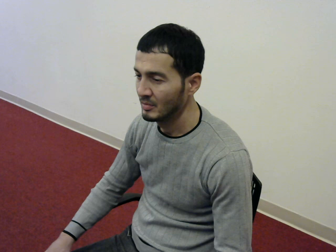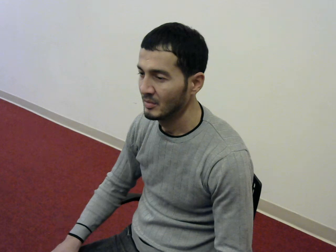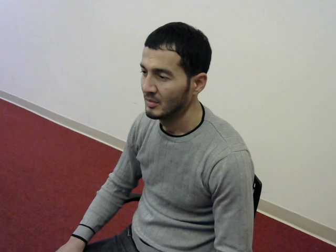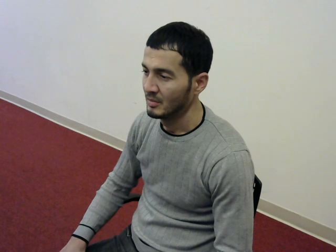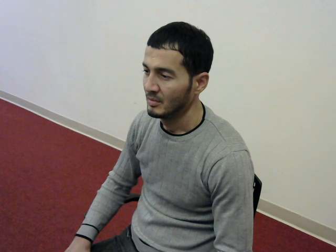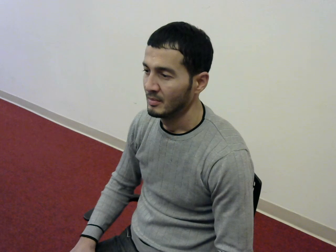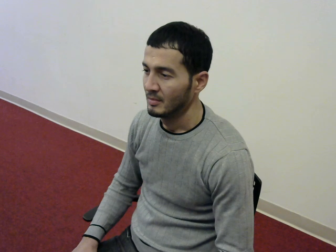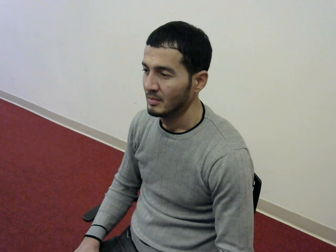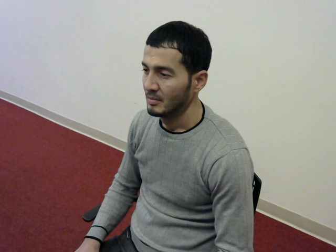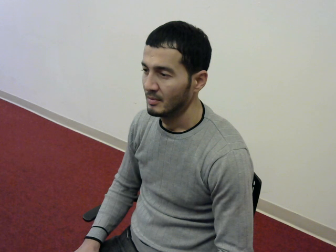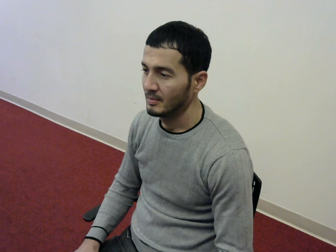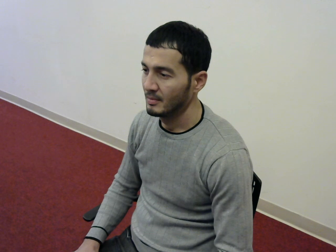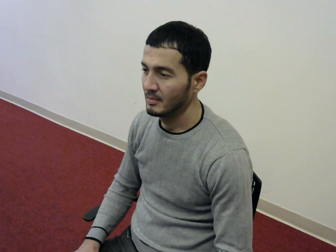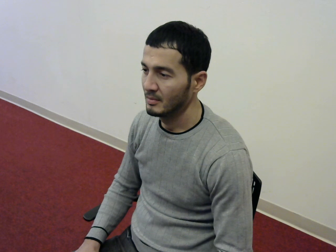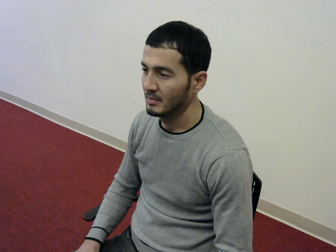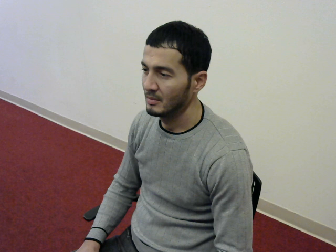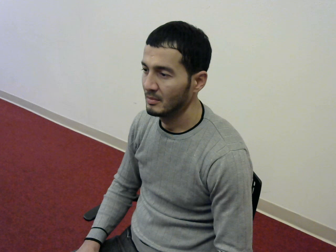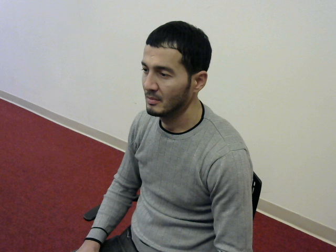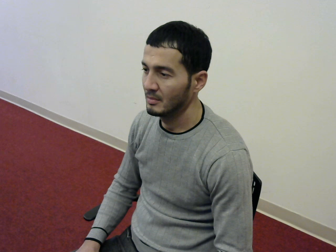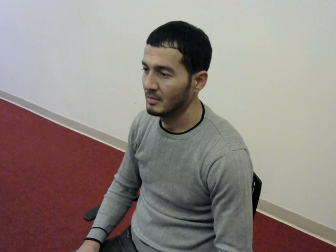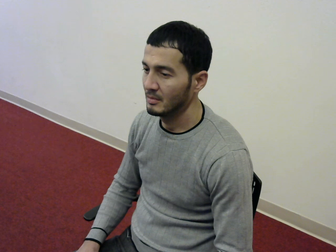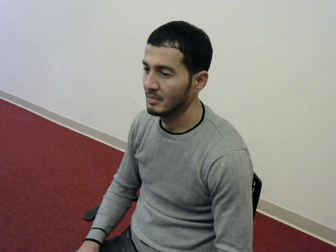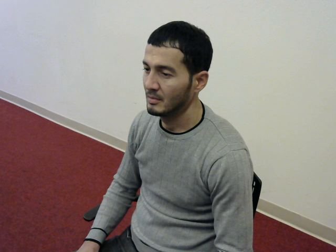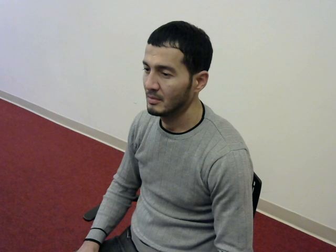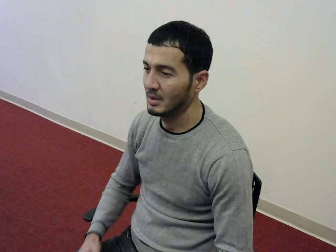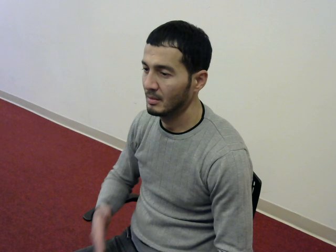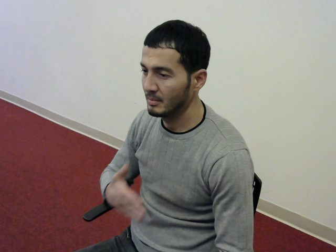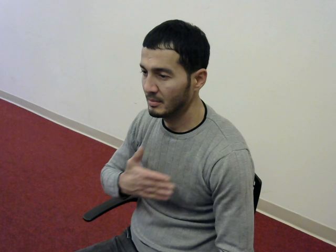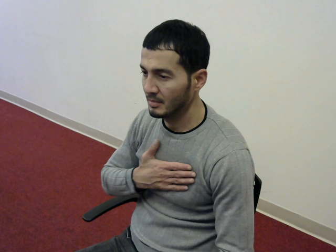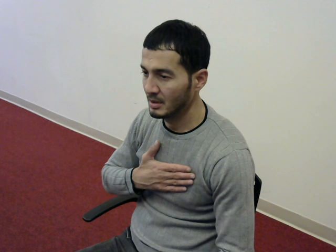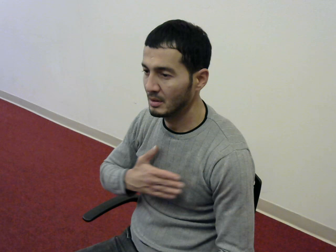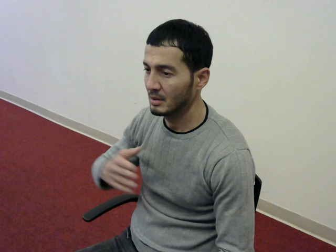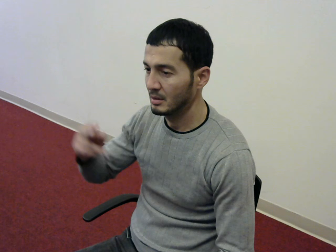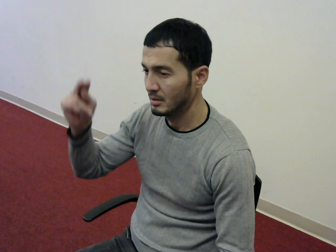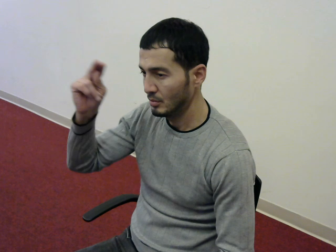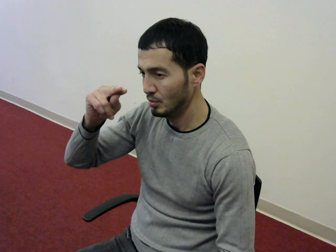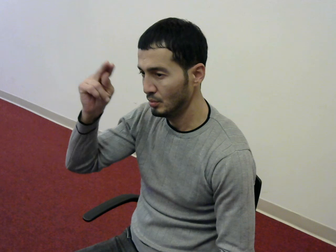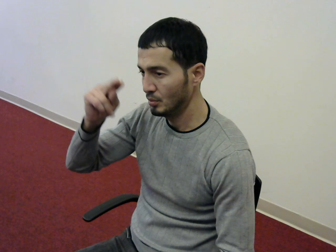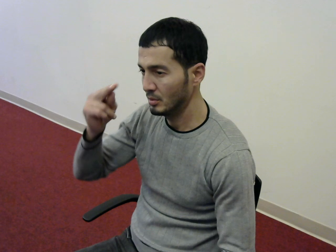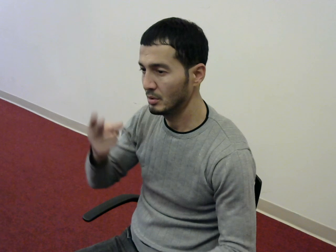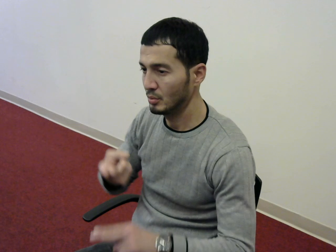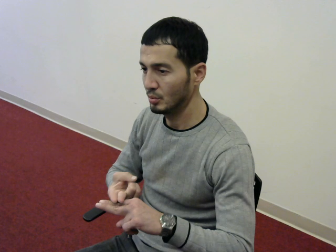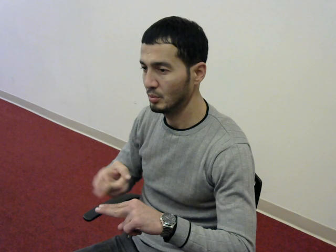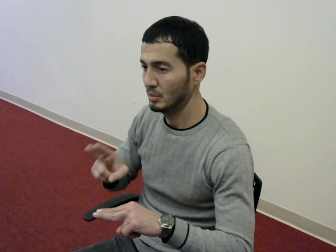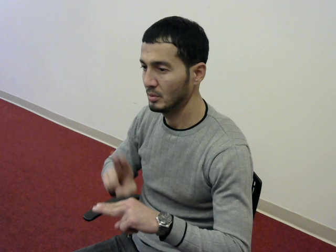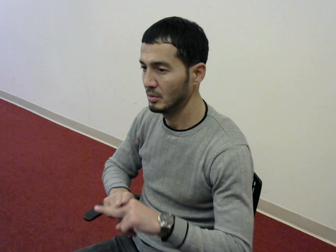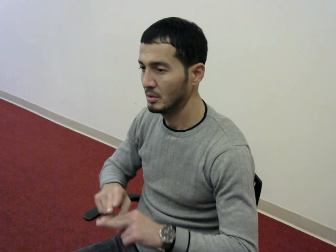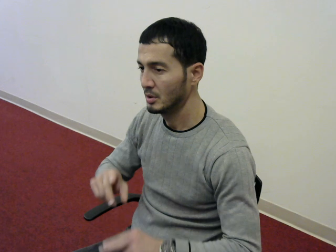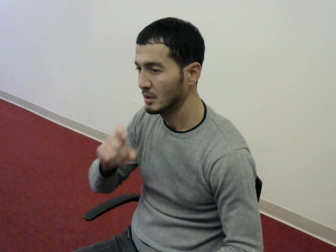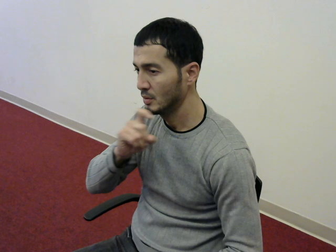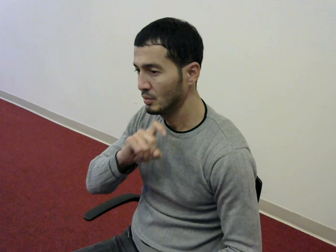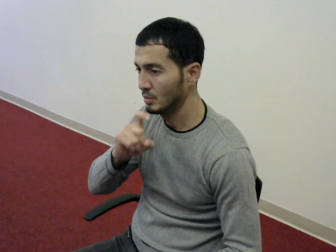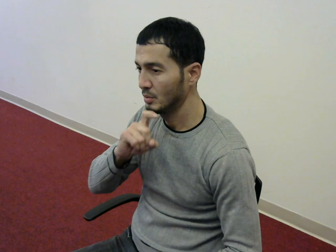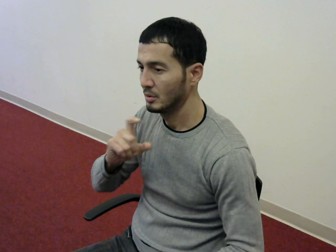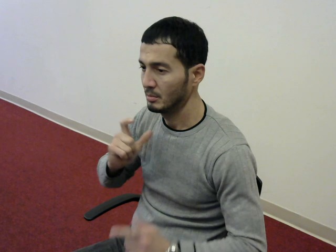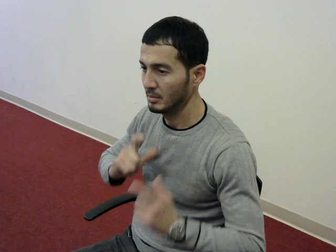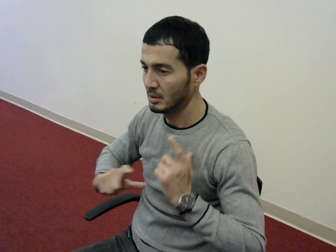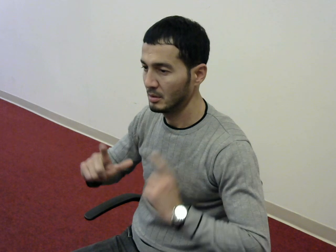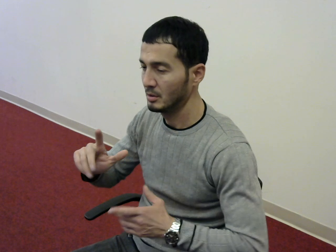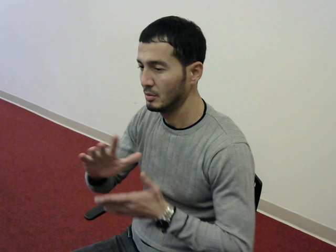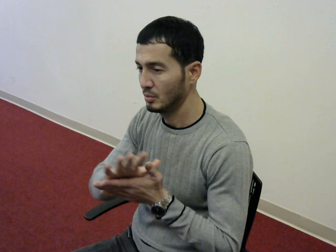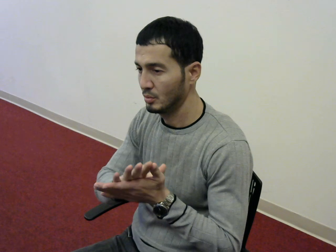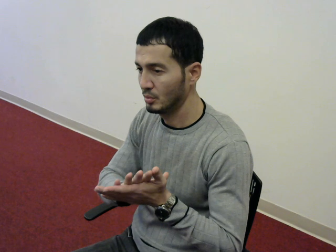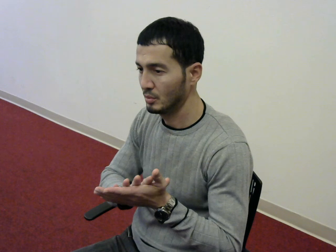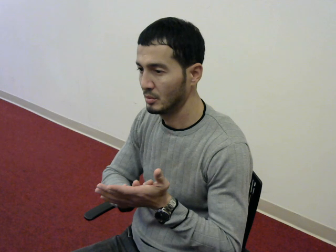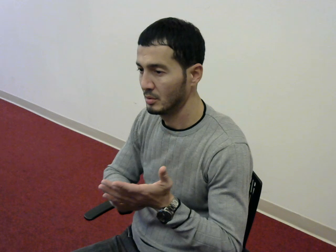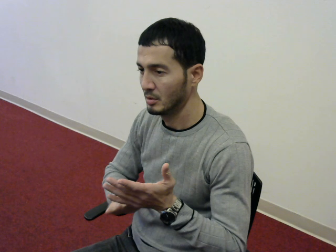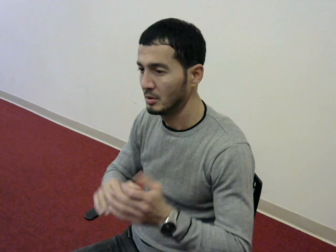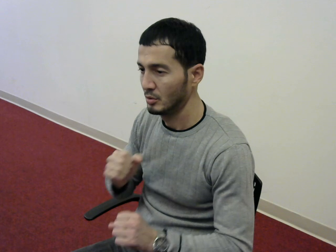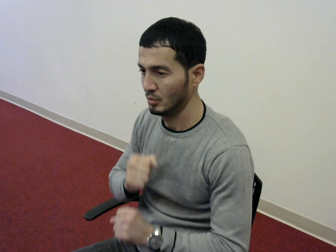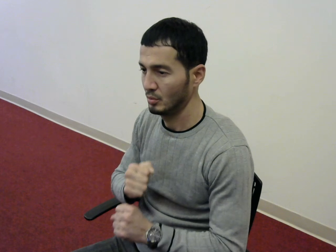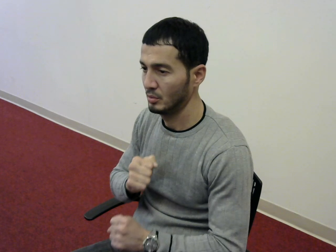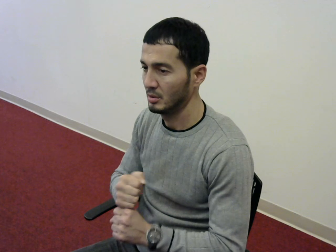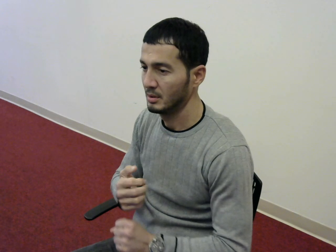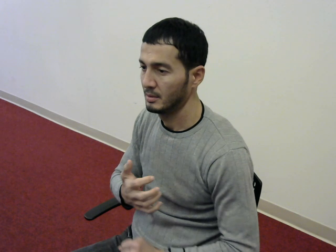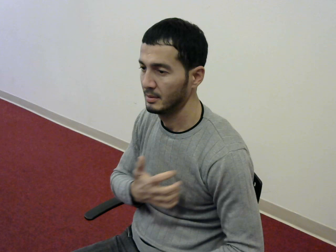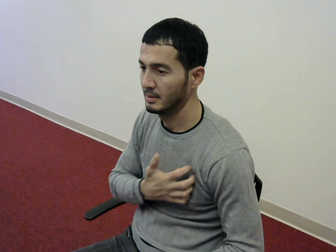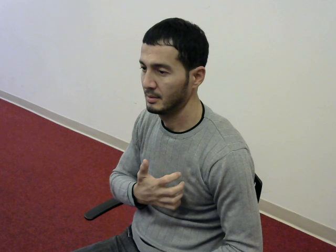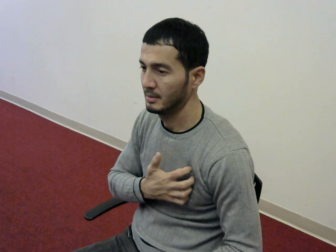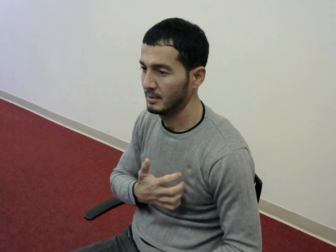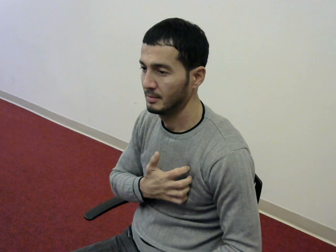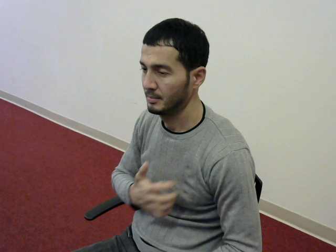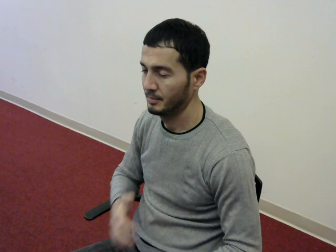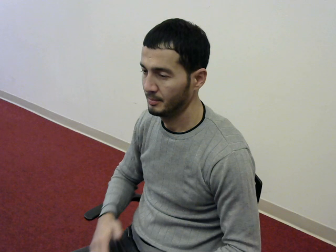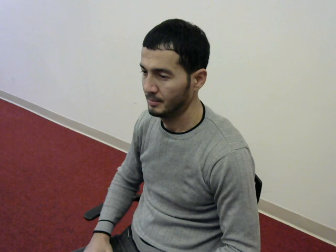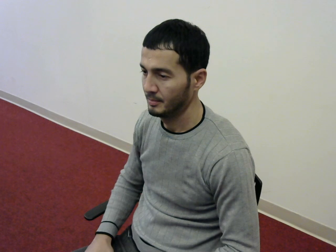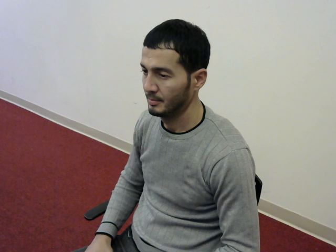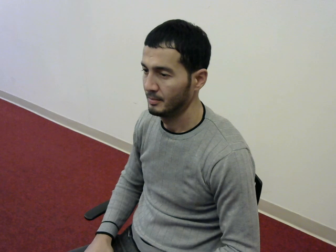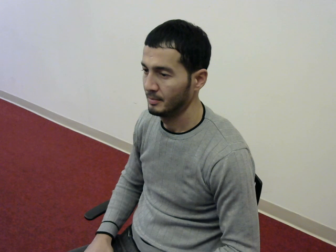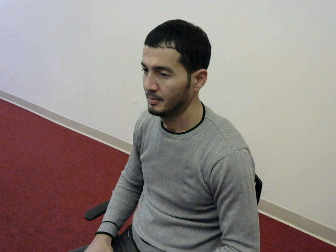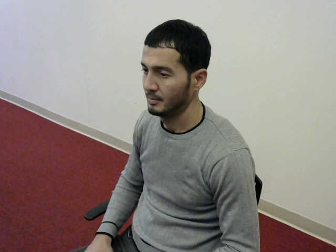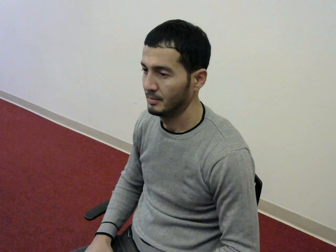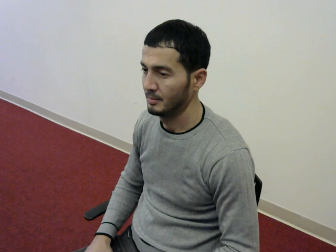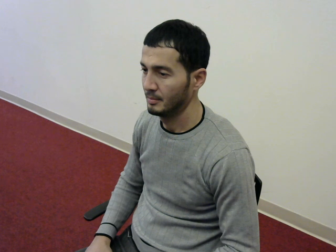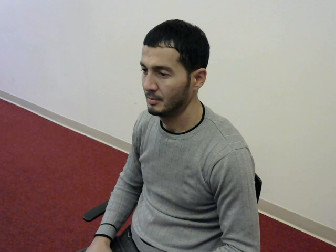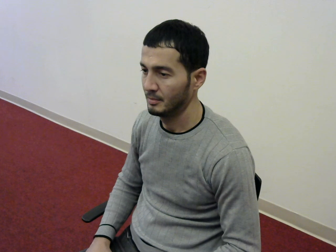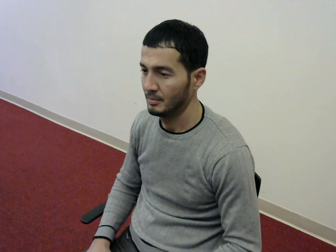Mən təhsilimi bu universitetdə davam etmək istəyirəm